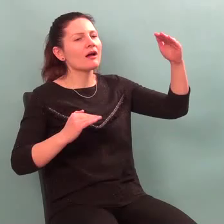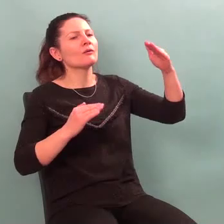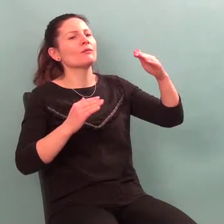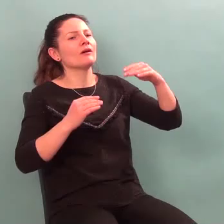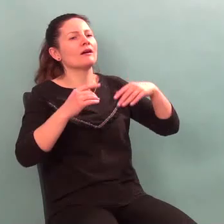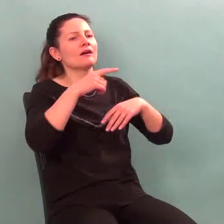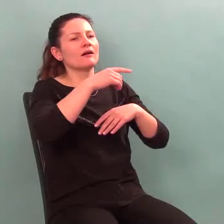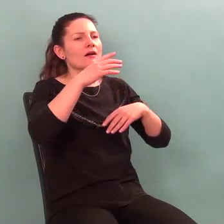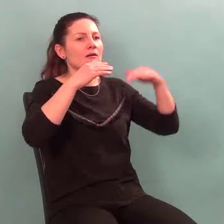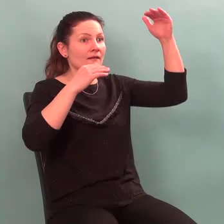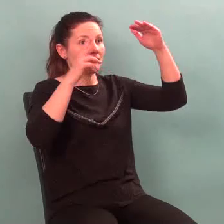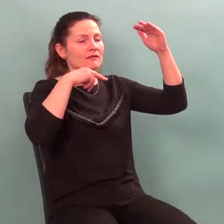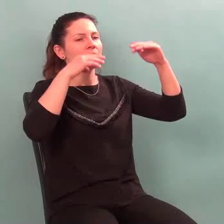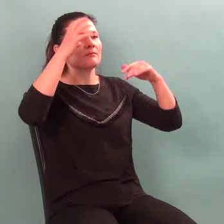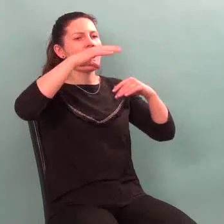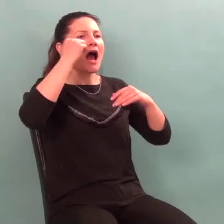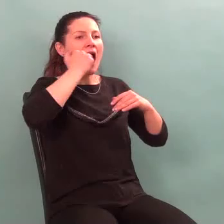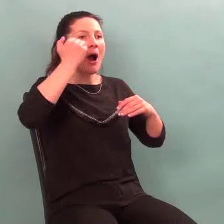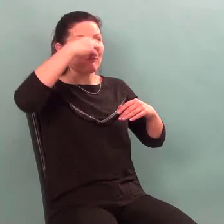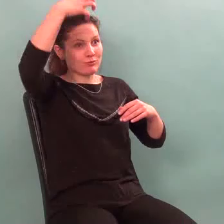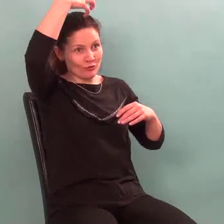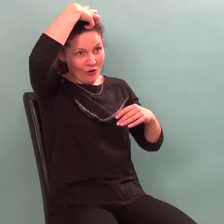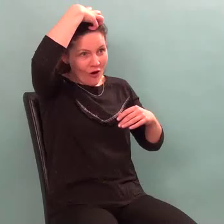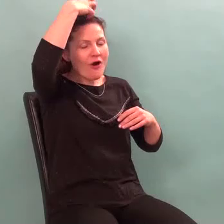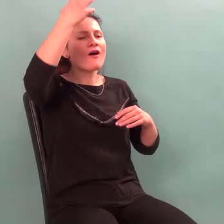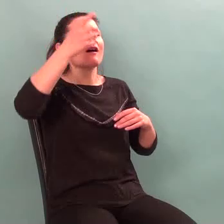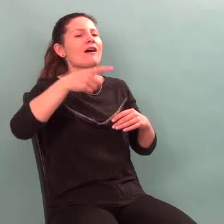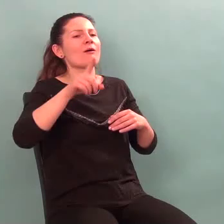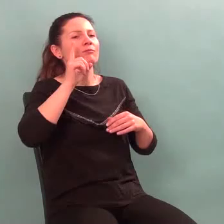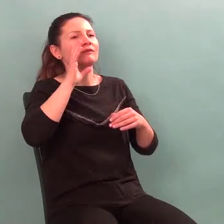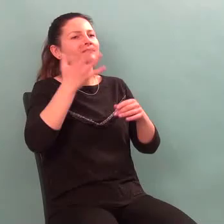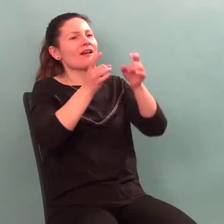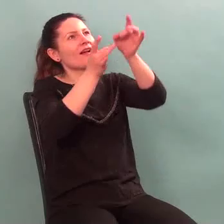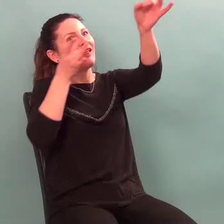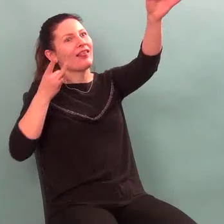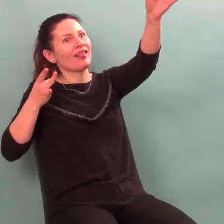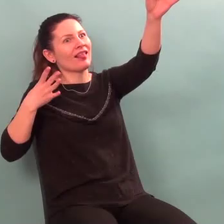Tata ma na głowie jabłko, a mały chłopiec chce strzelać w niego z łuku.